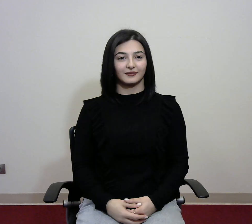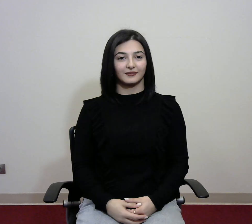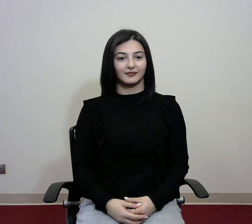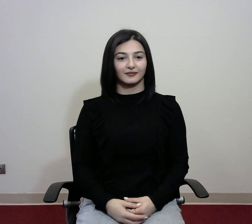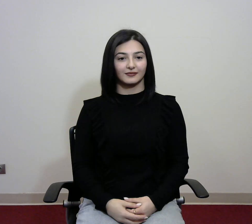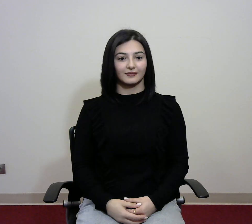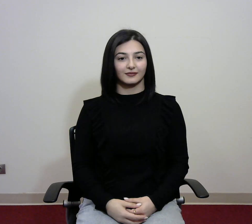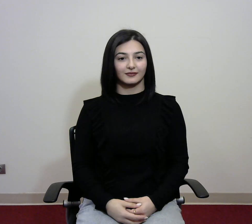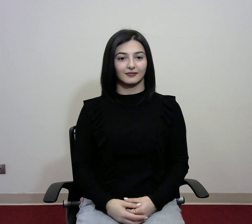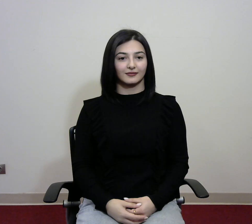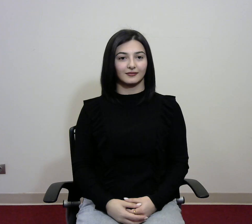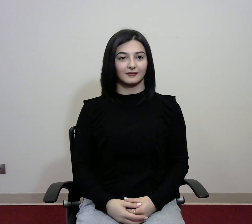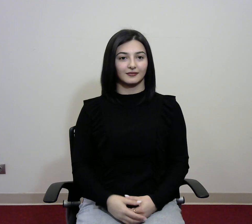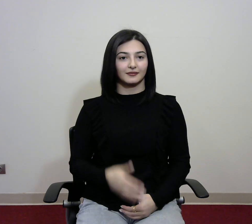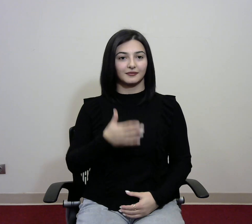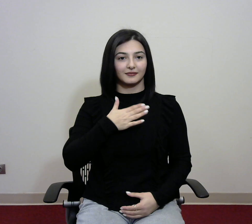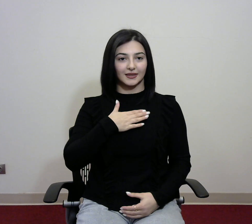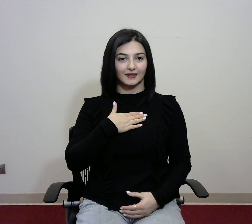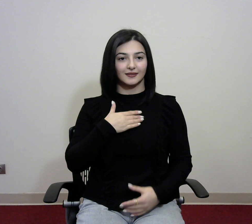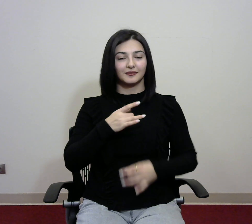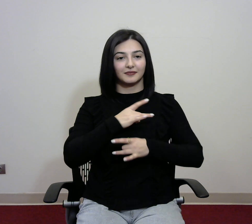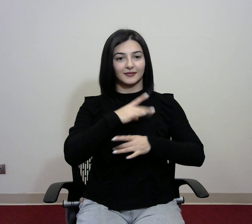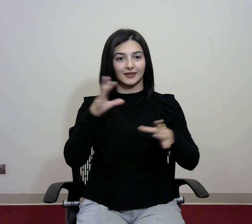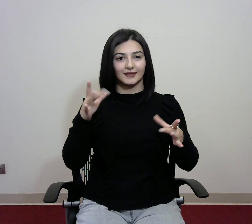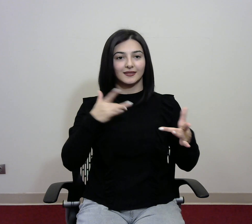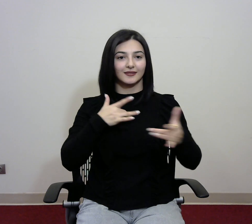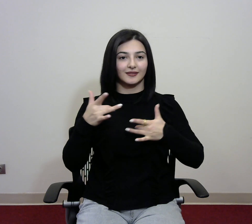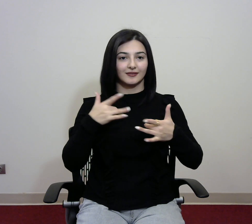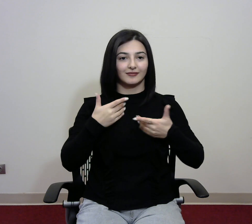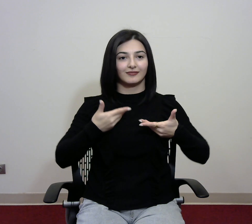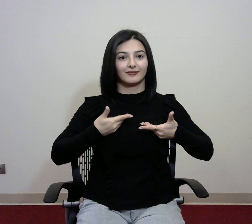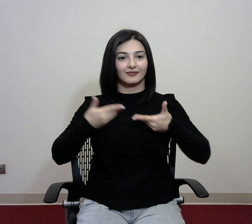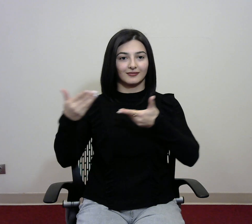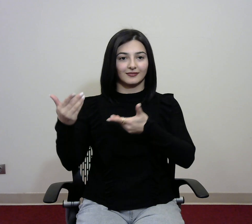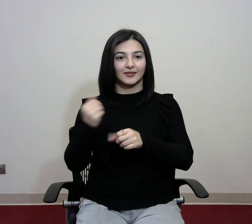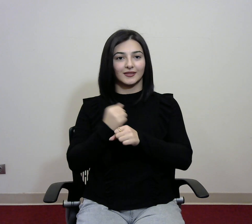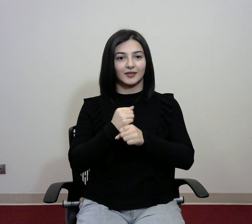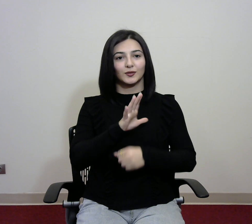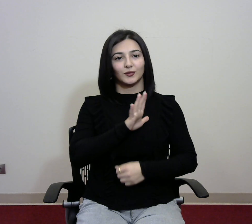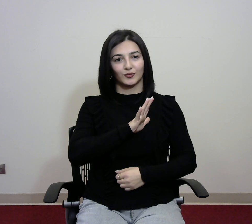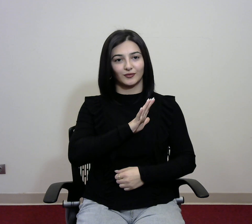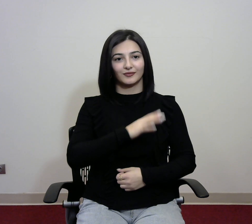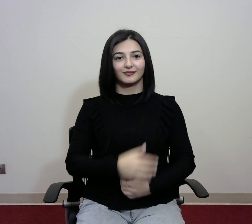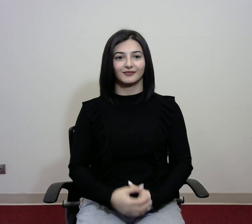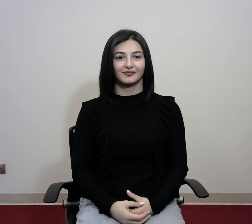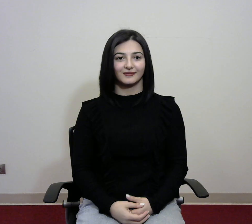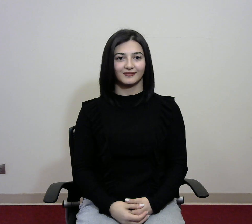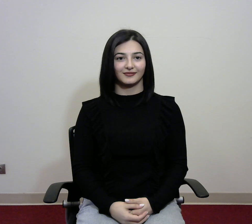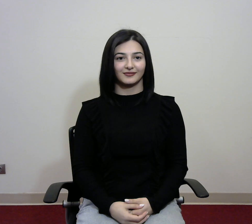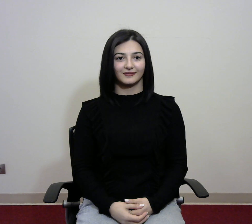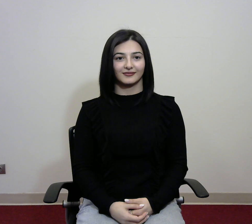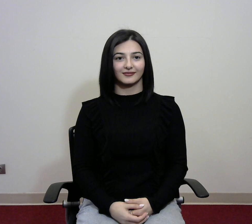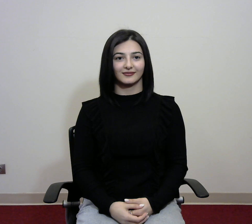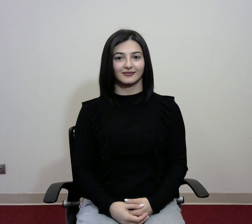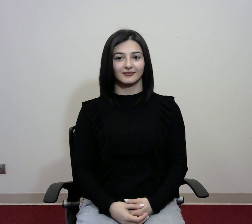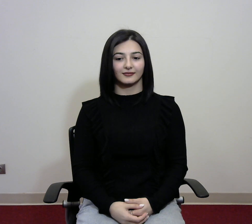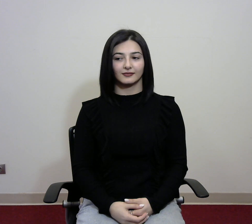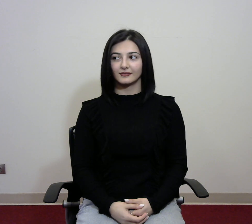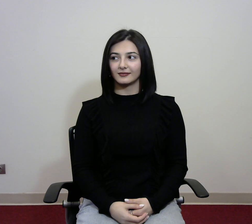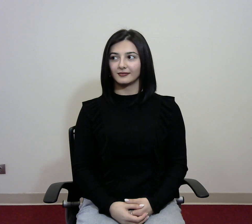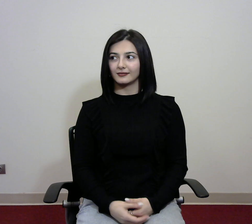Məni bayram tədbirinə dəvət ediblər